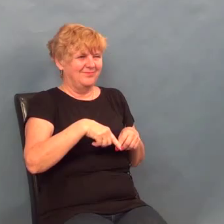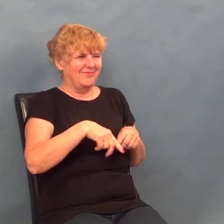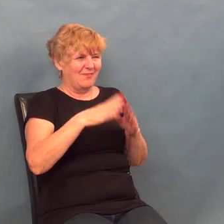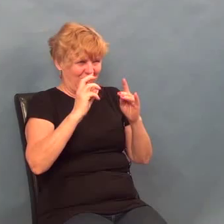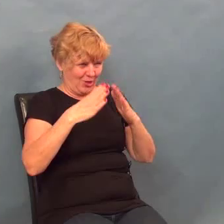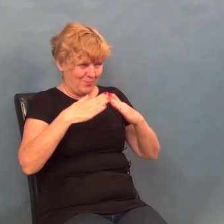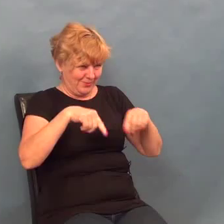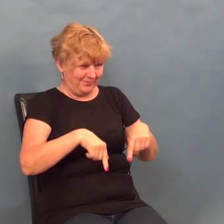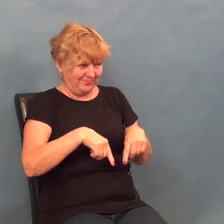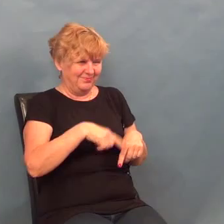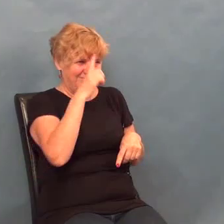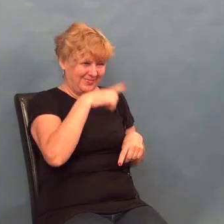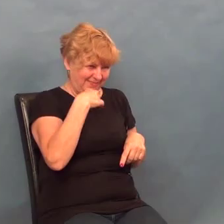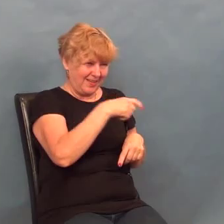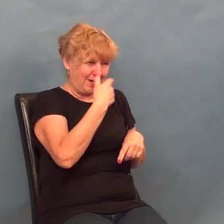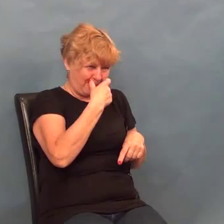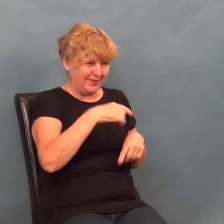W domu - tata Chaplin i syn.